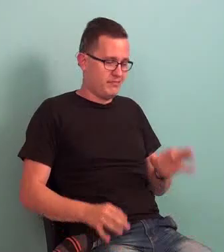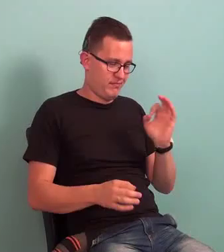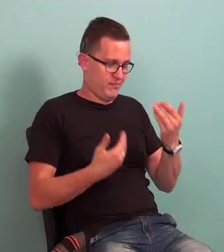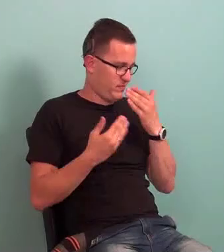Dobrze, dziękuję.